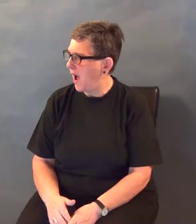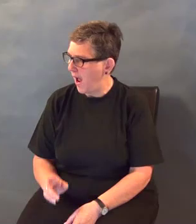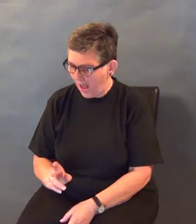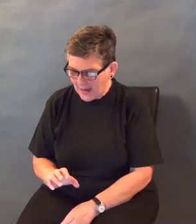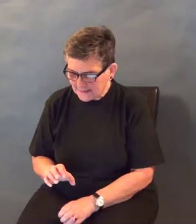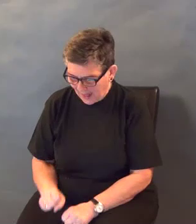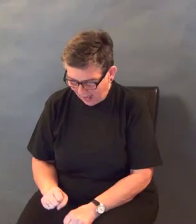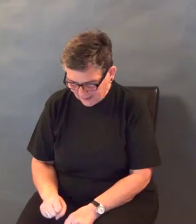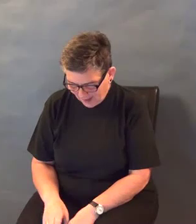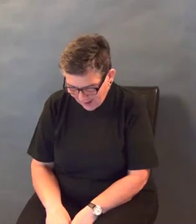Aha, zajęte.